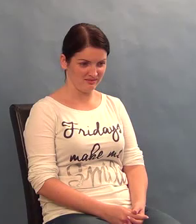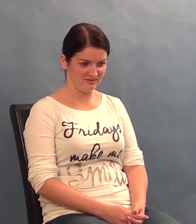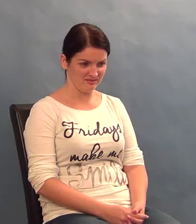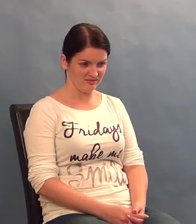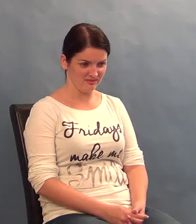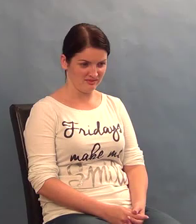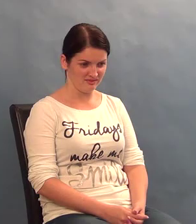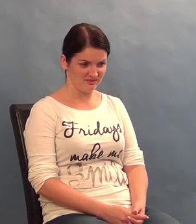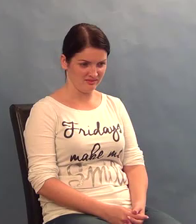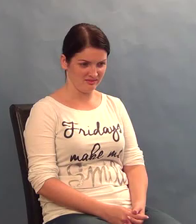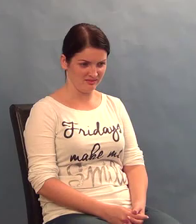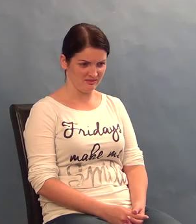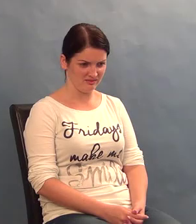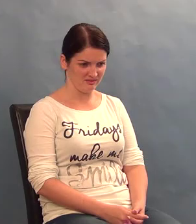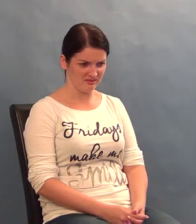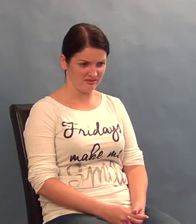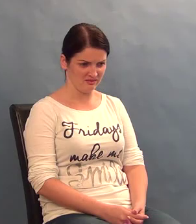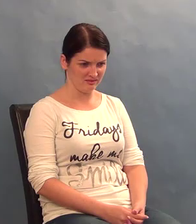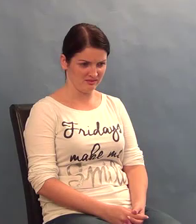Dwudziestego trzeciego lutego, po godzinie czwartej?